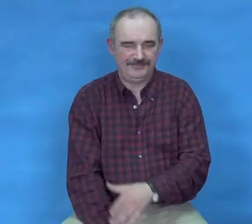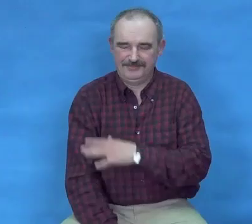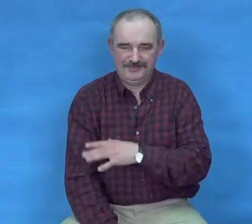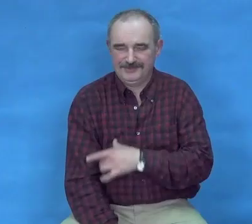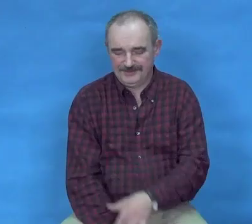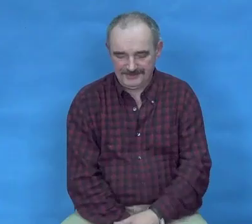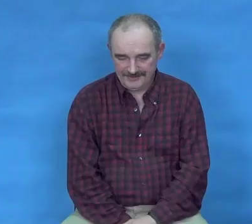To niebezpieczne